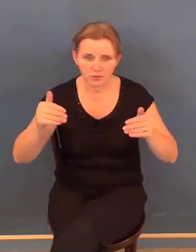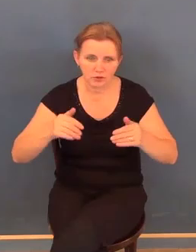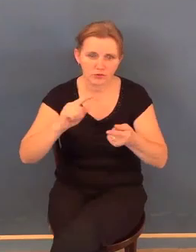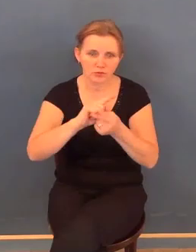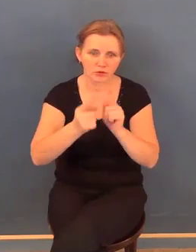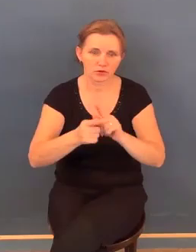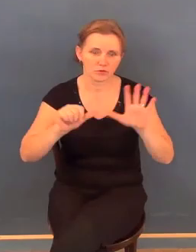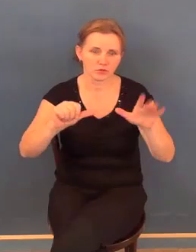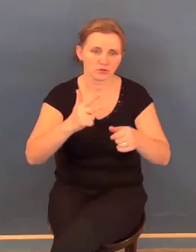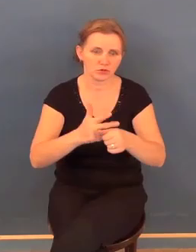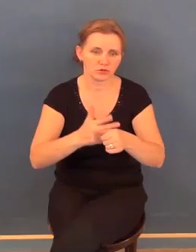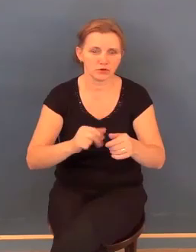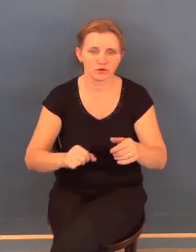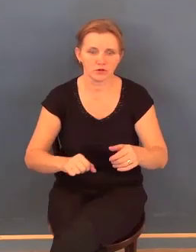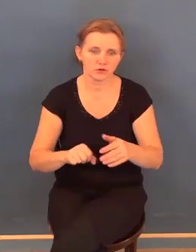Możemy się spotkać o szóstej trzydzieści.